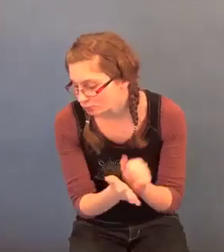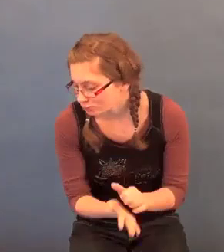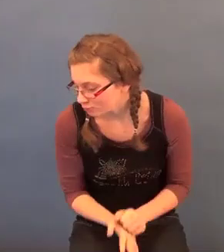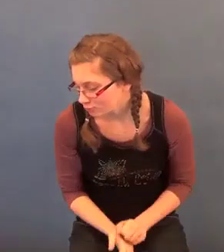Dużo.